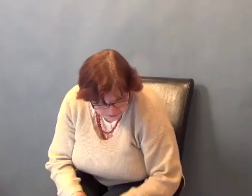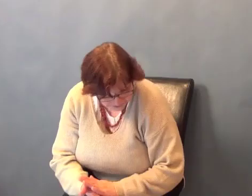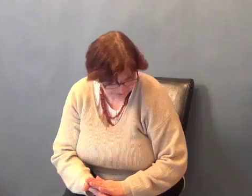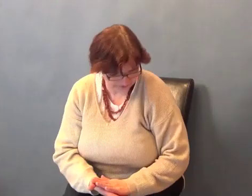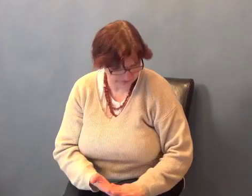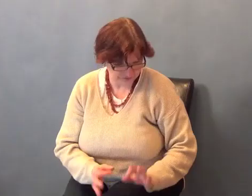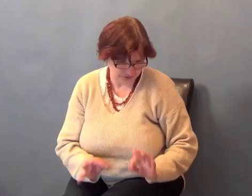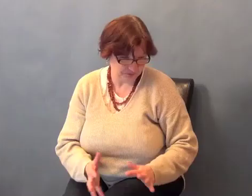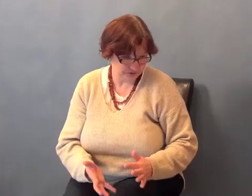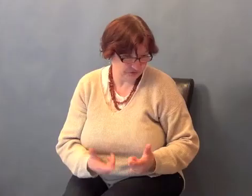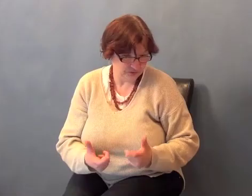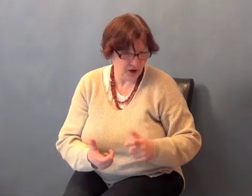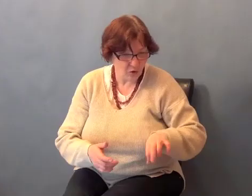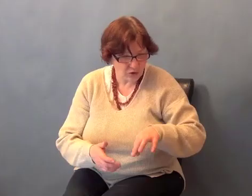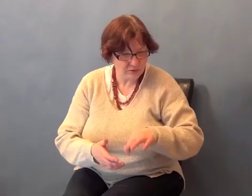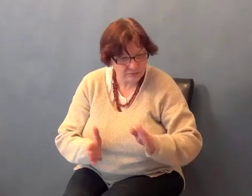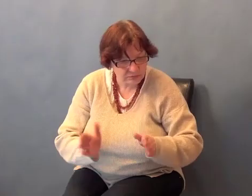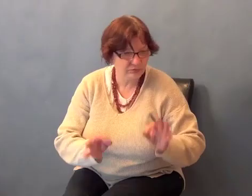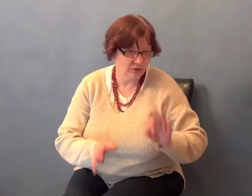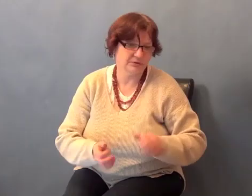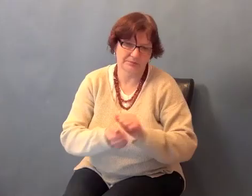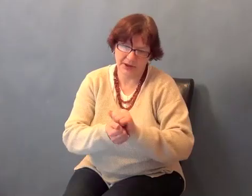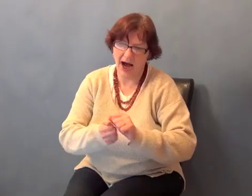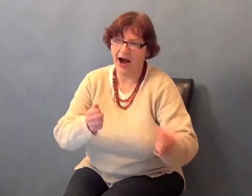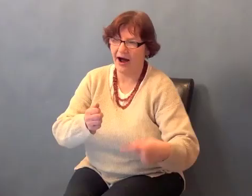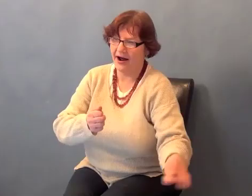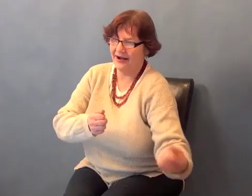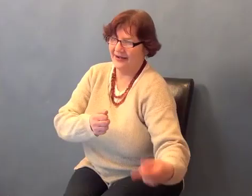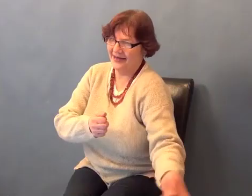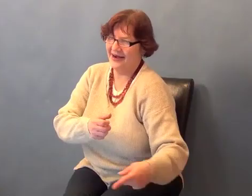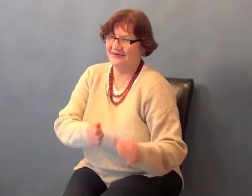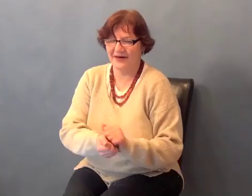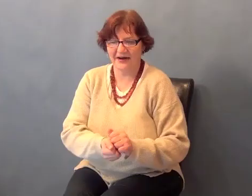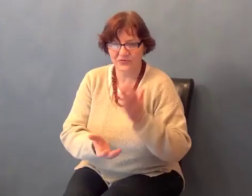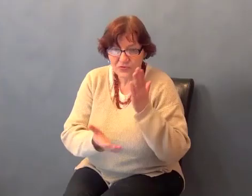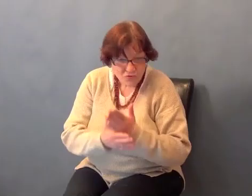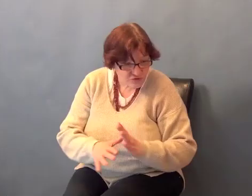Już czysto, ugotowałam coś, piorę ubrania w pralce.